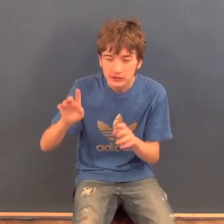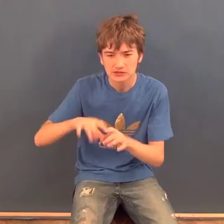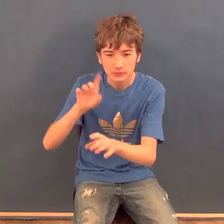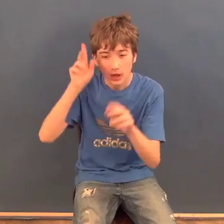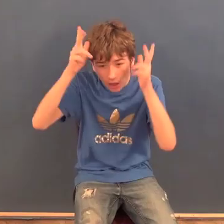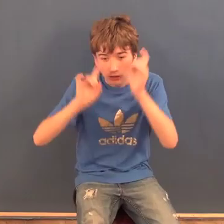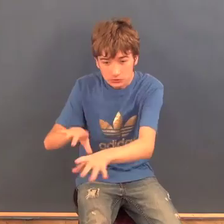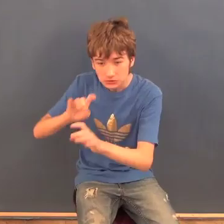Jeleń biegnie.